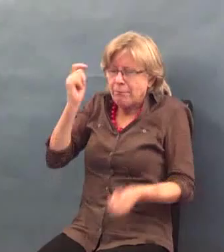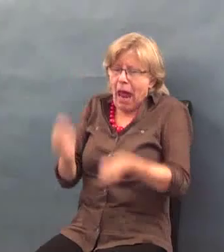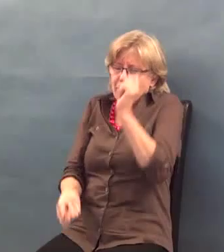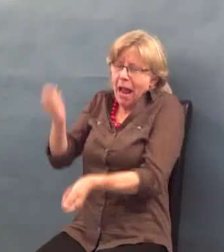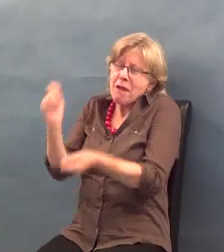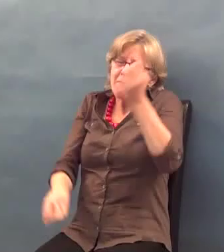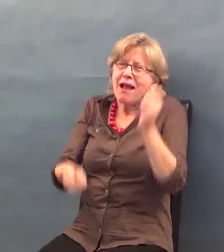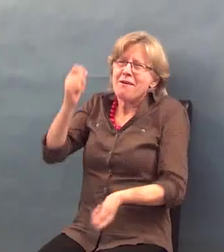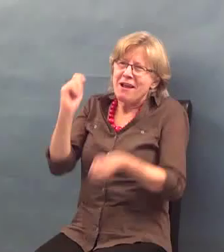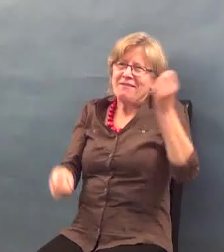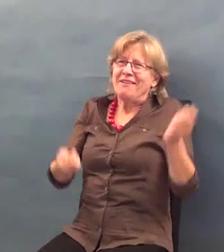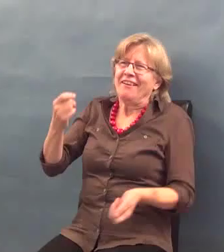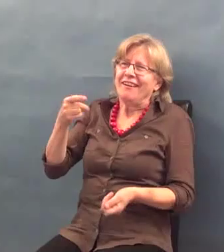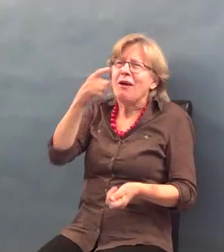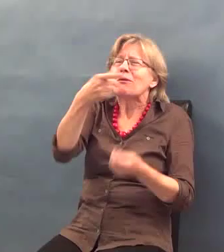Ktoś gra na cymbałkach.